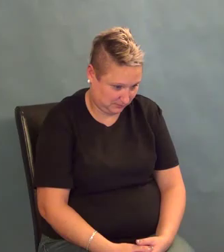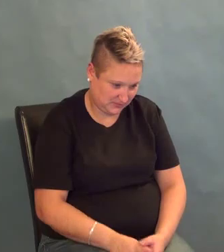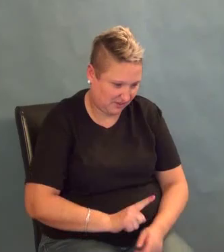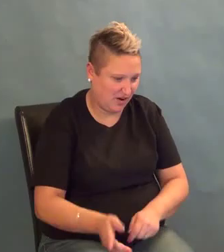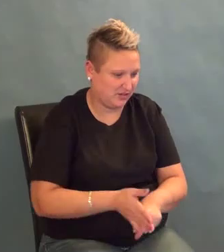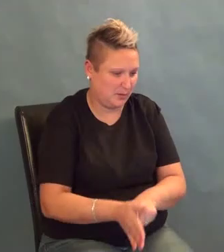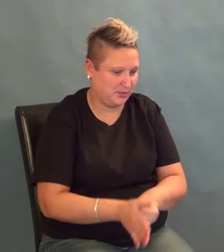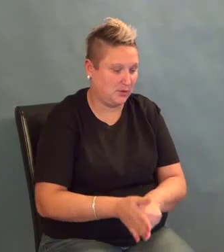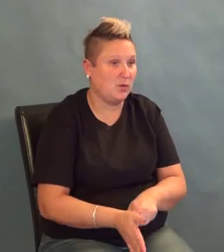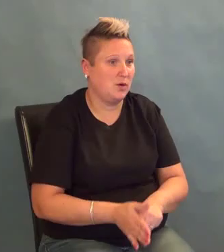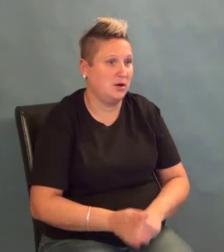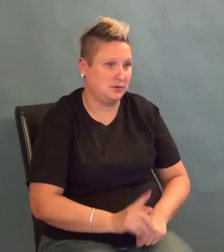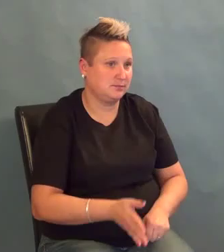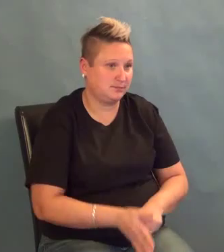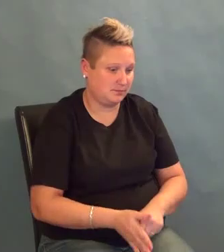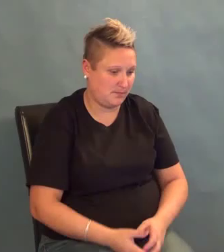Nie wolno piłować.